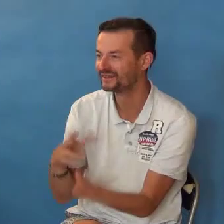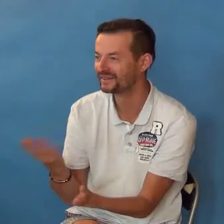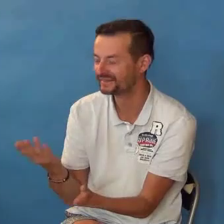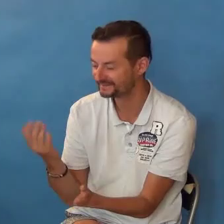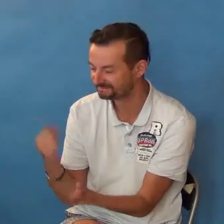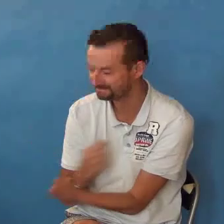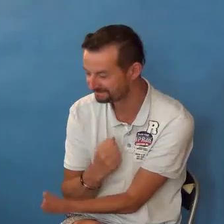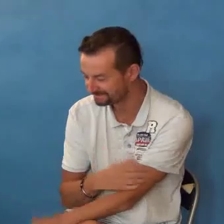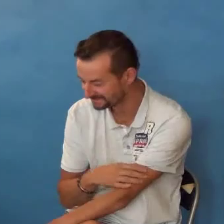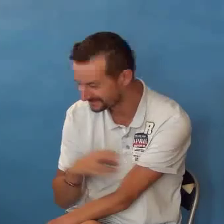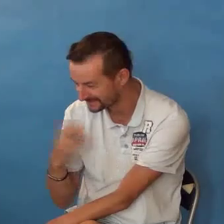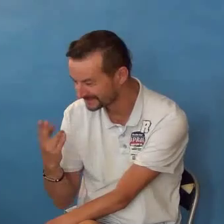Szkoda... Następny.